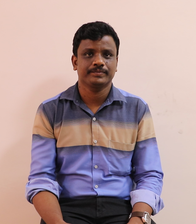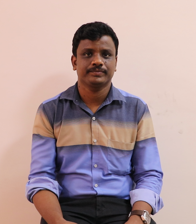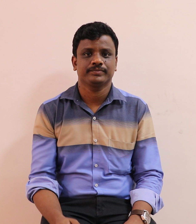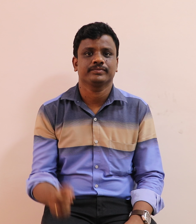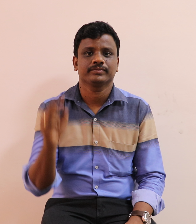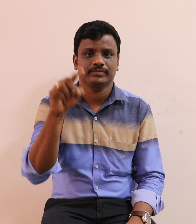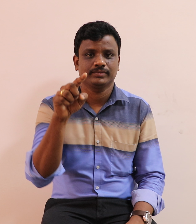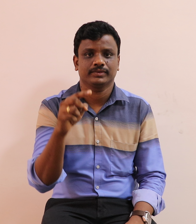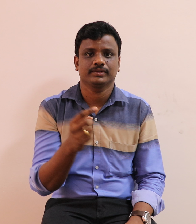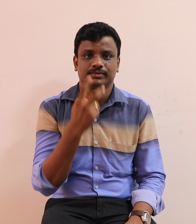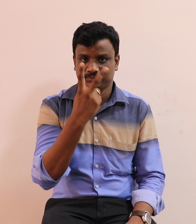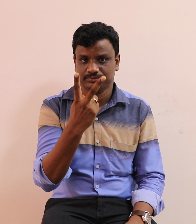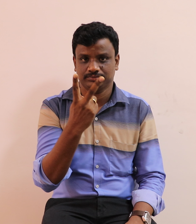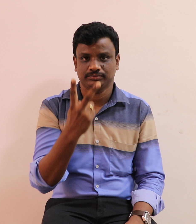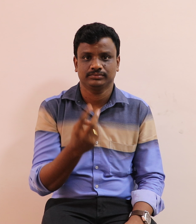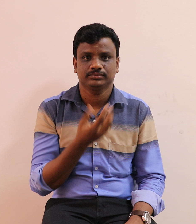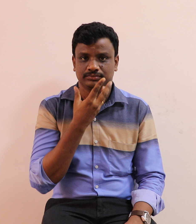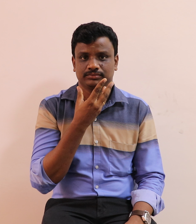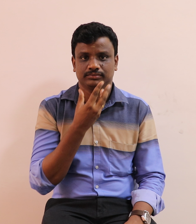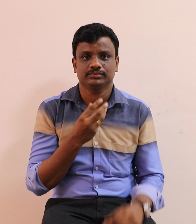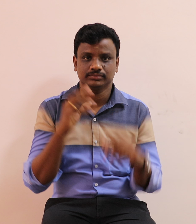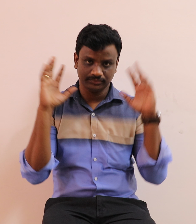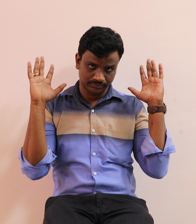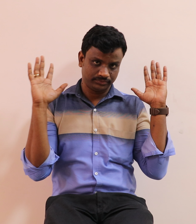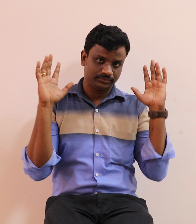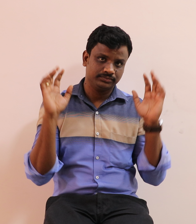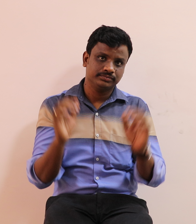i am afraid of that